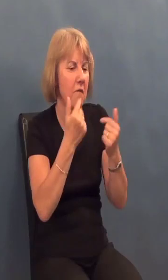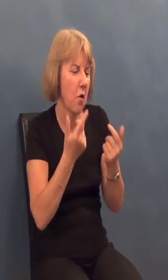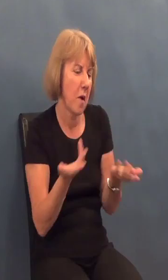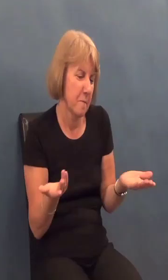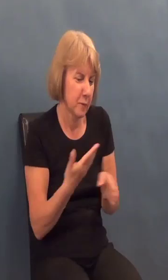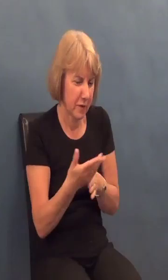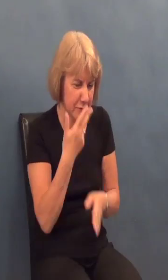Zobaczymy co dalej.